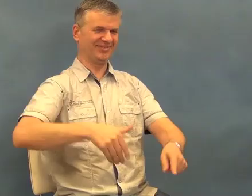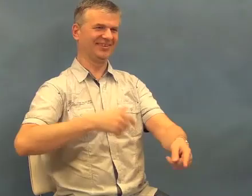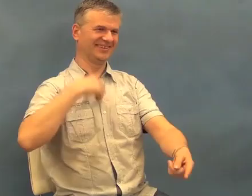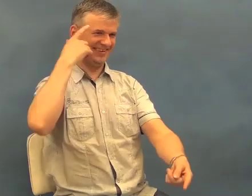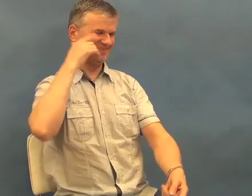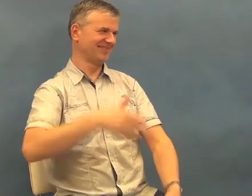Ja myślę, że można.